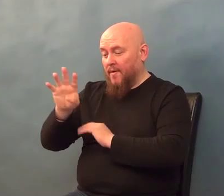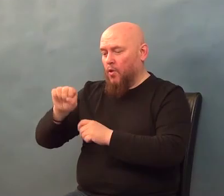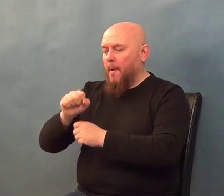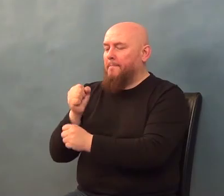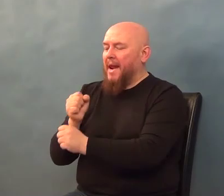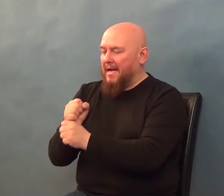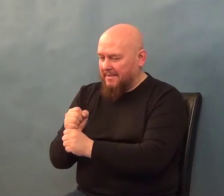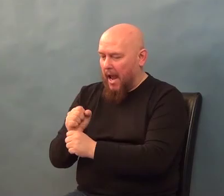Osiemnasta...